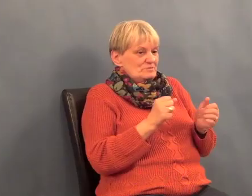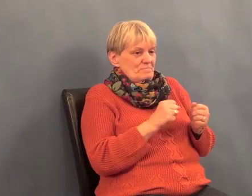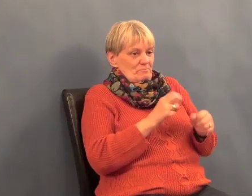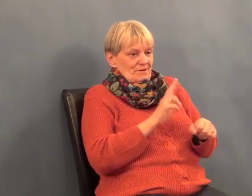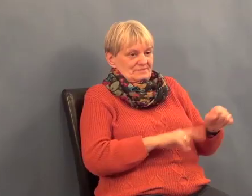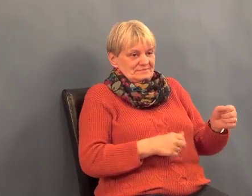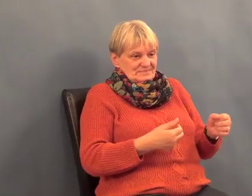Że robi to na lewo.